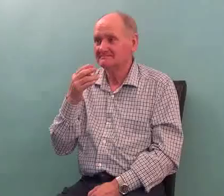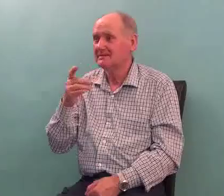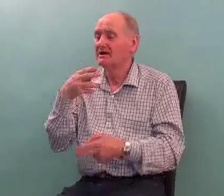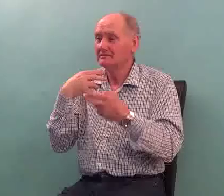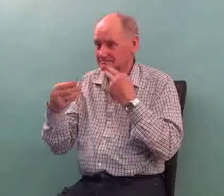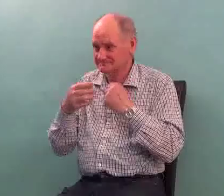Rozmowa.